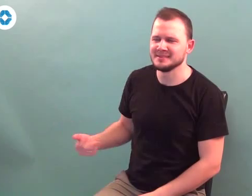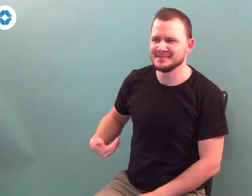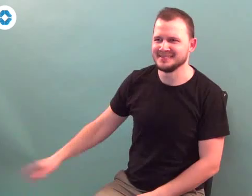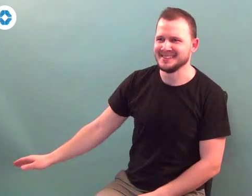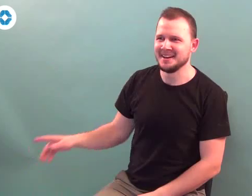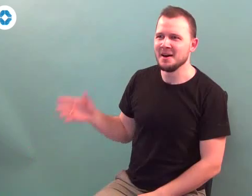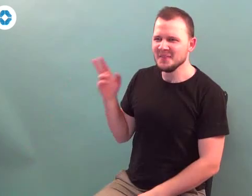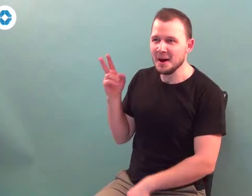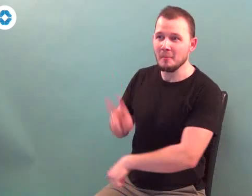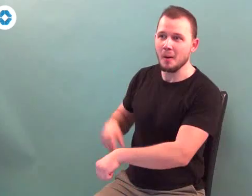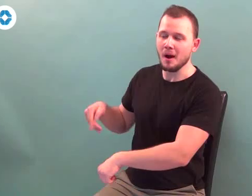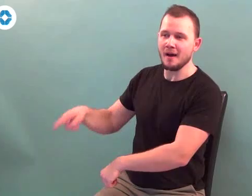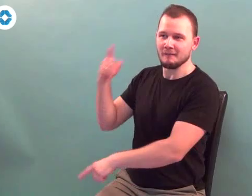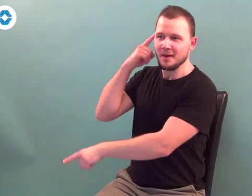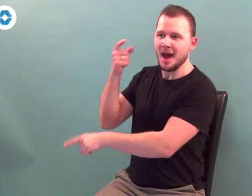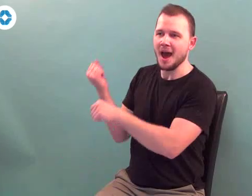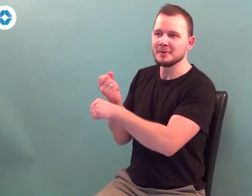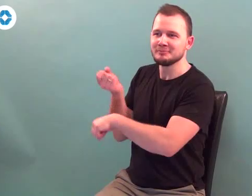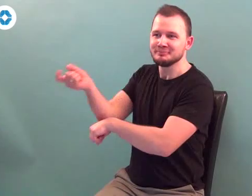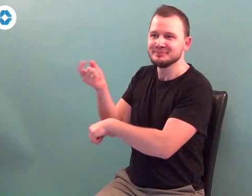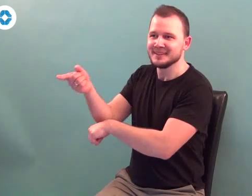Policjant rozpoznaje chłopca, który rzucał kamieniami.